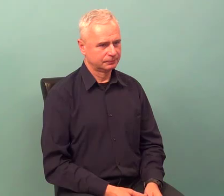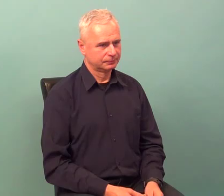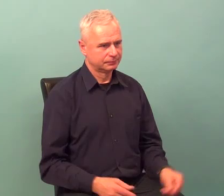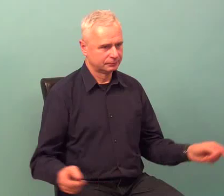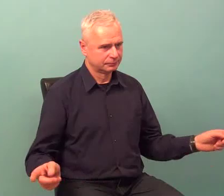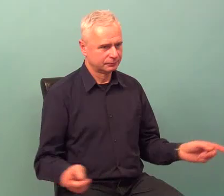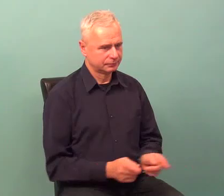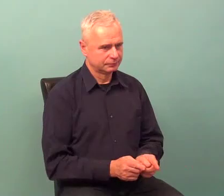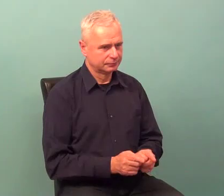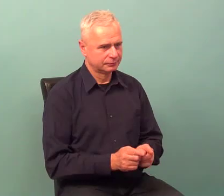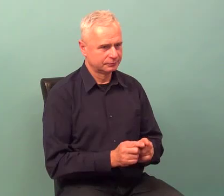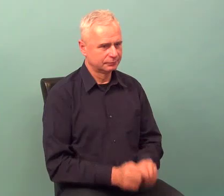Krótko.